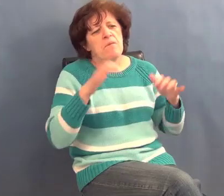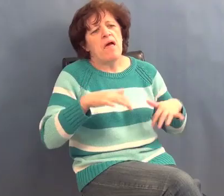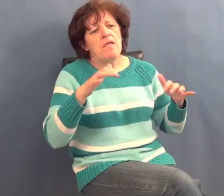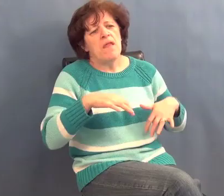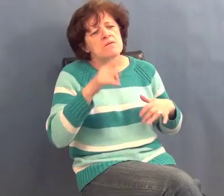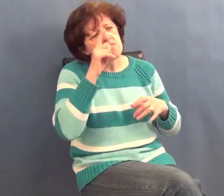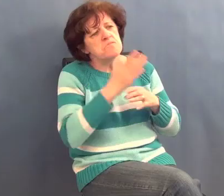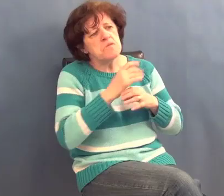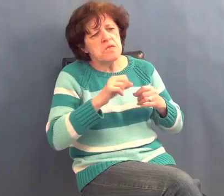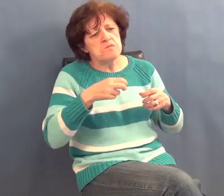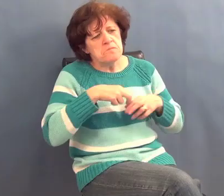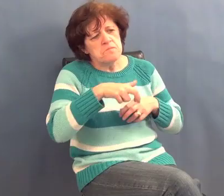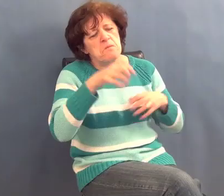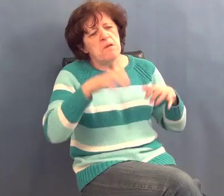Pytam, jak pada deszcz to są ludzie, którzy idą normalnie w deszczu.